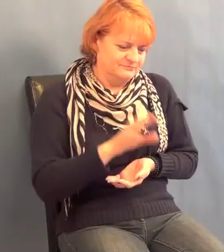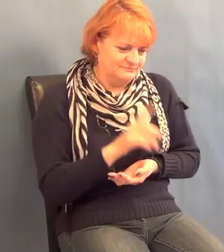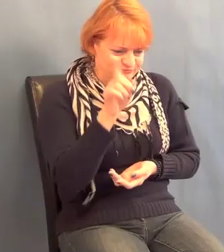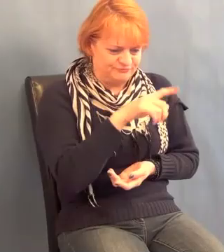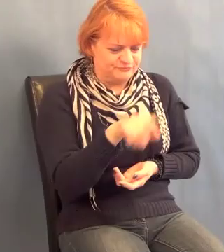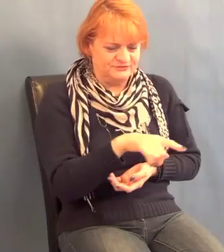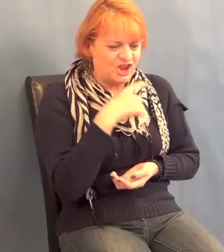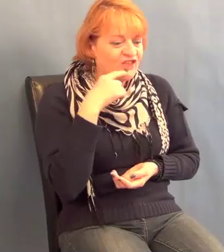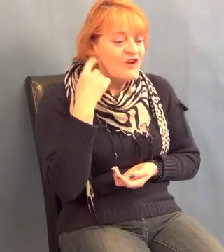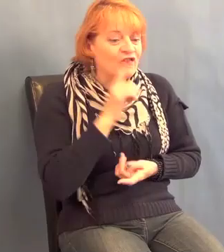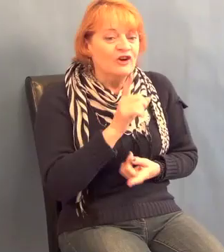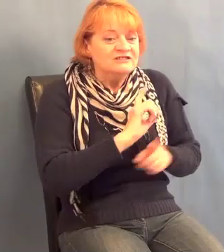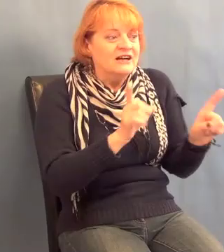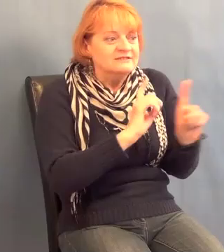Lepiej wyjść, znak jest przekreślony na czerwono, to znaczy, że nie wolno.